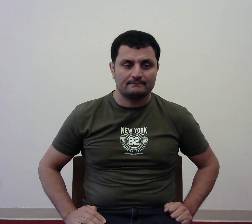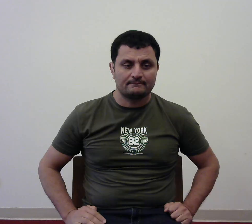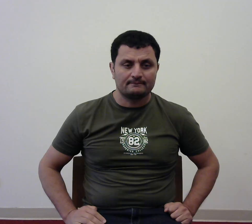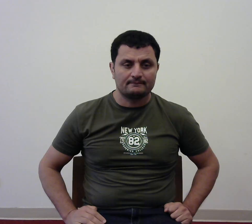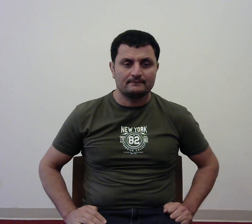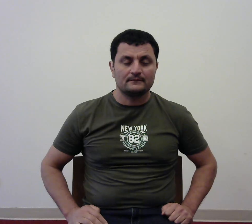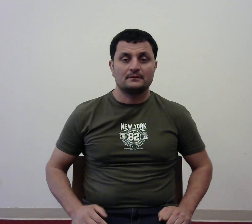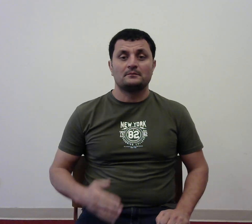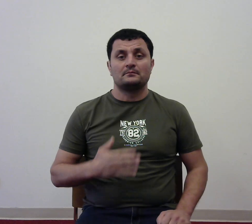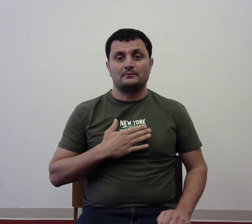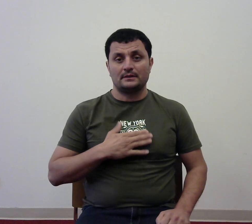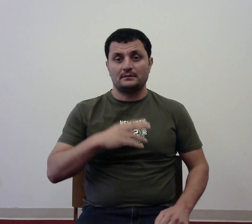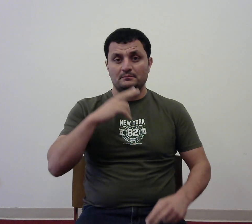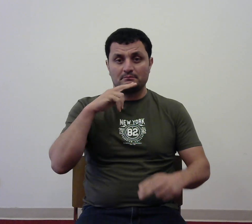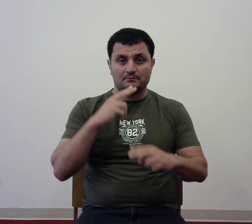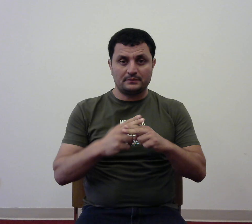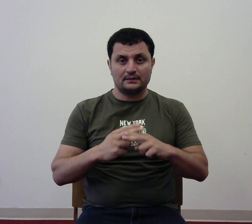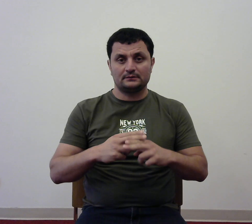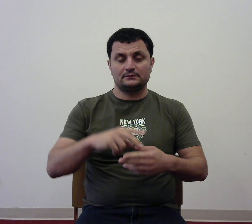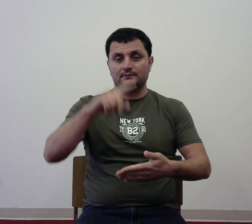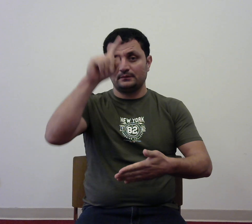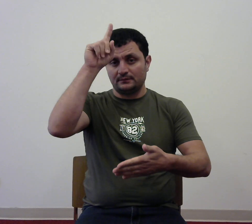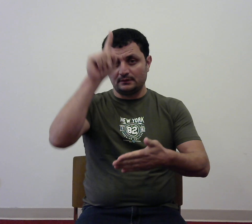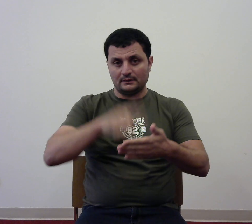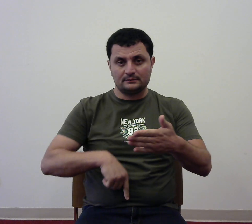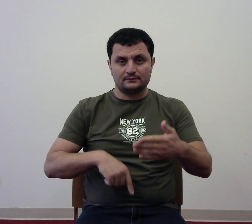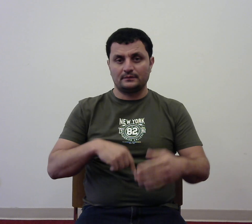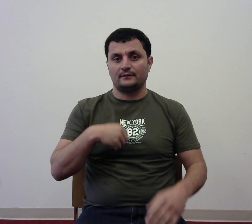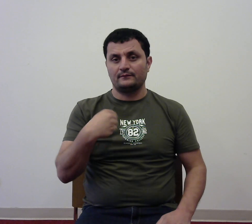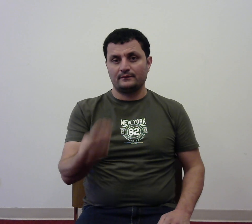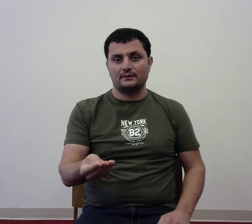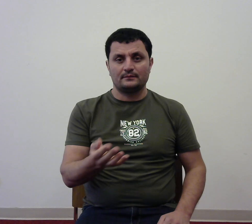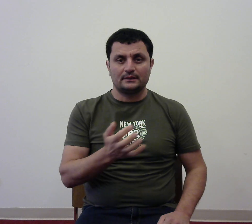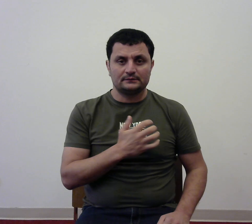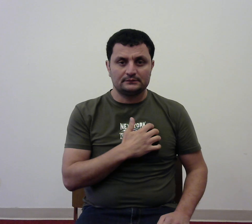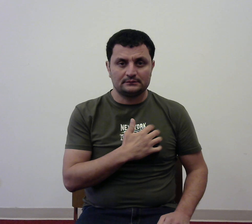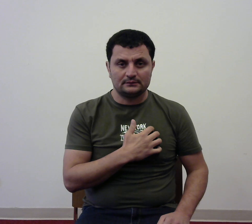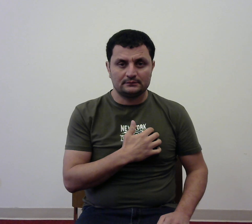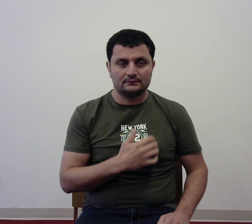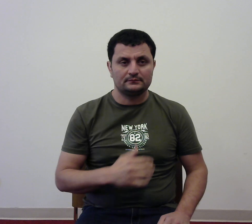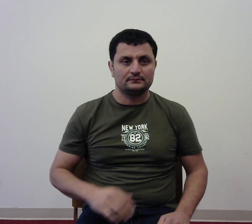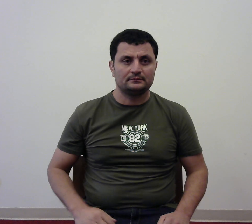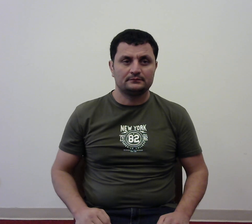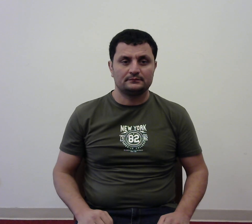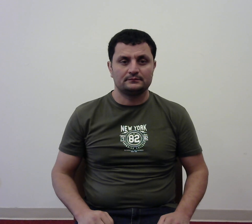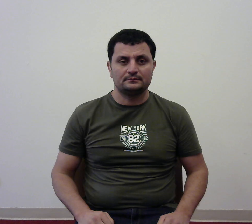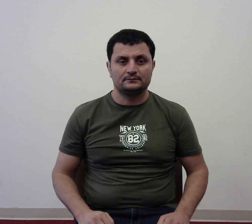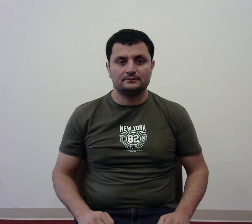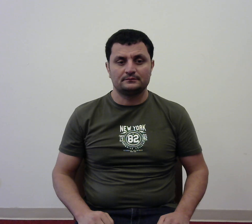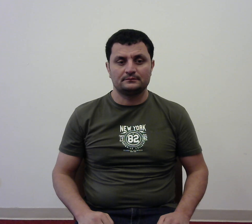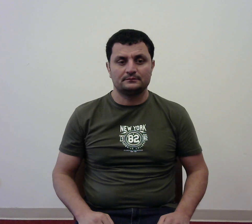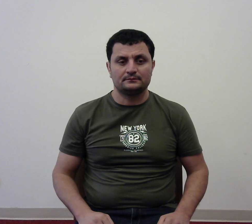Mən bacıma etibarnamə vermək istəyirəm